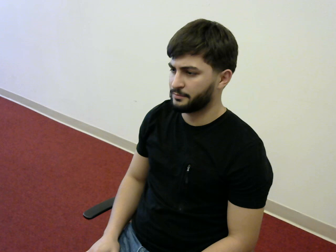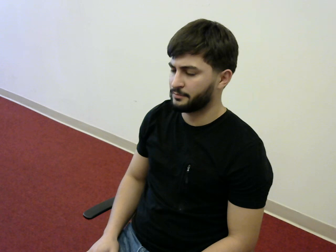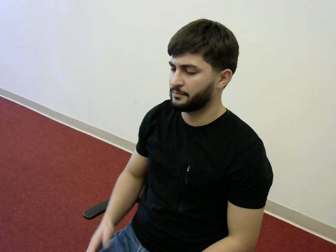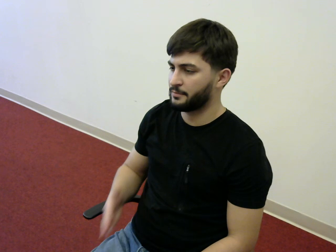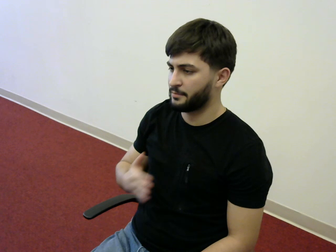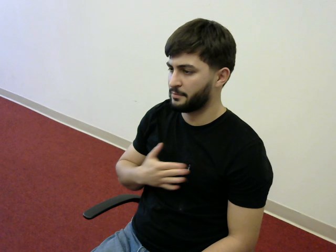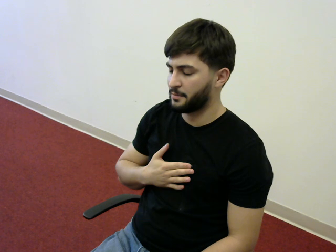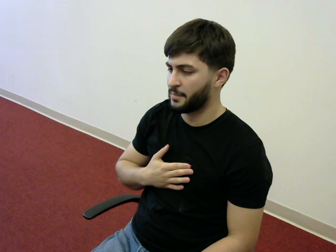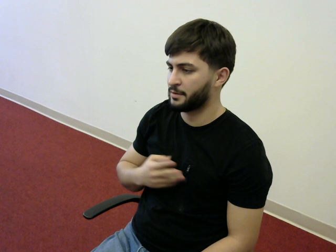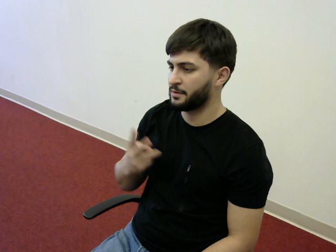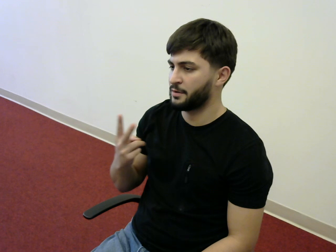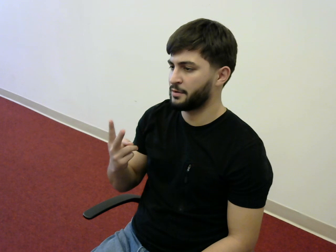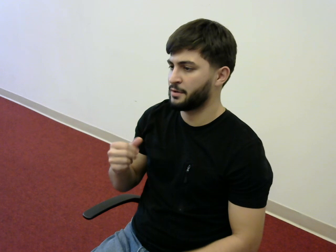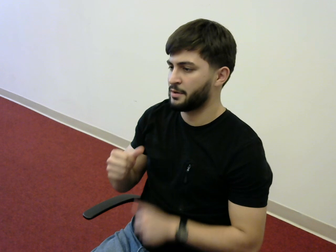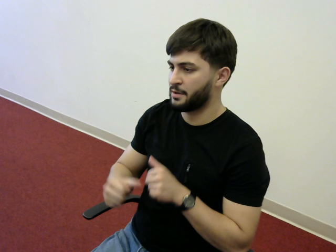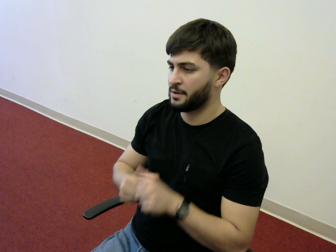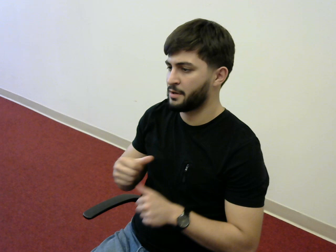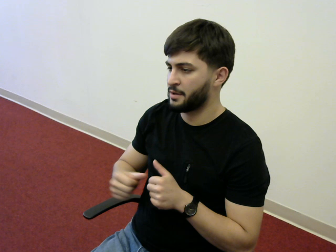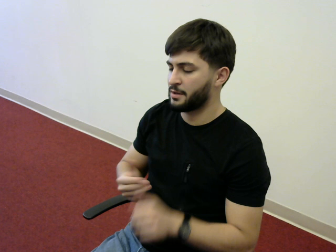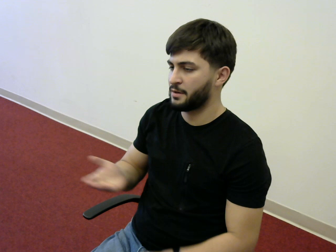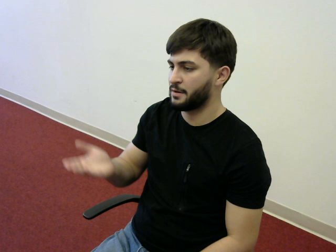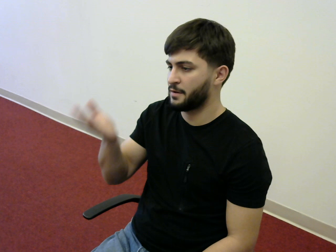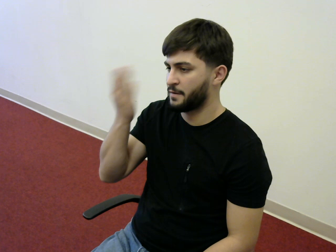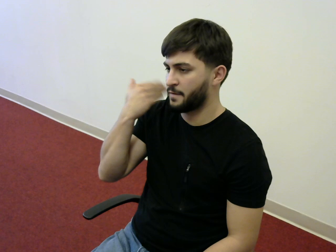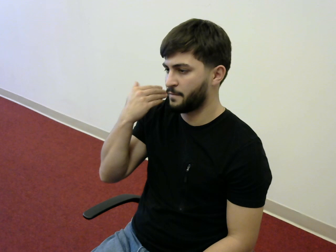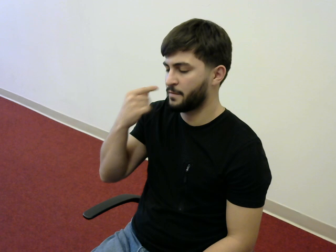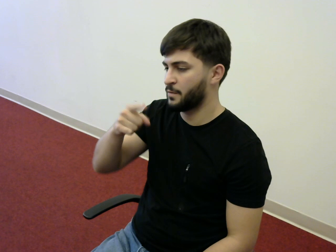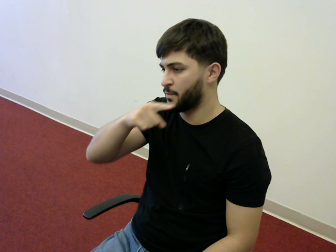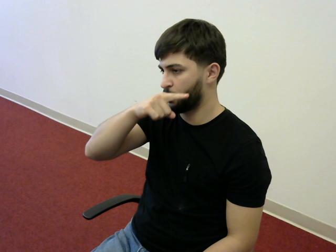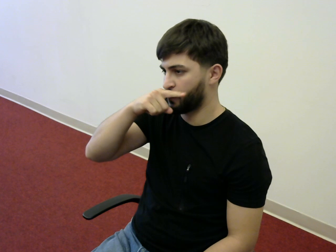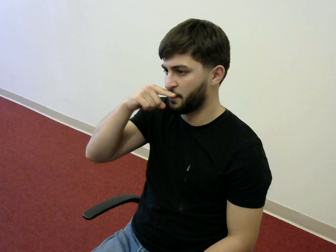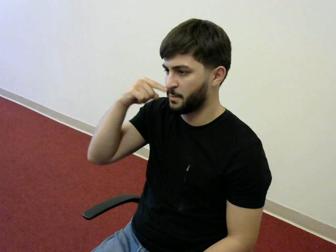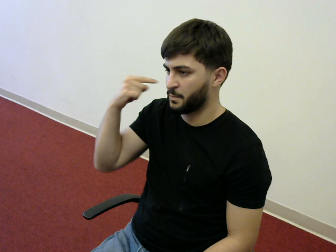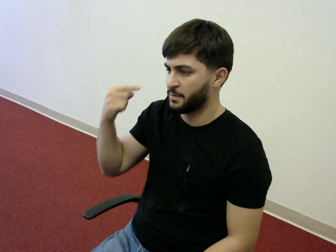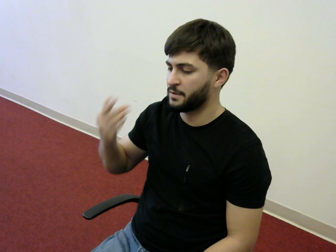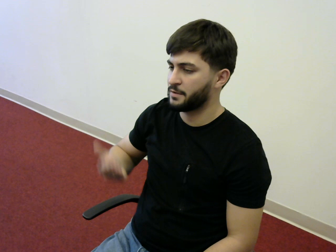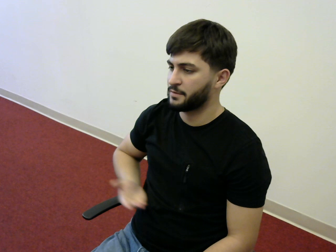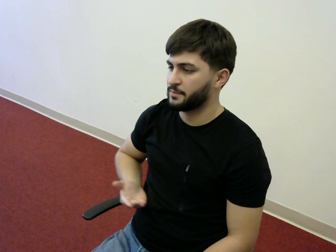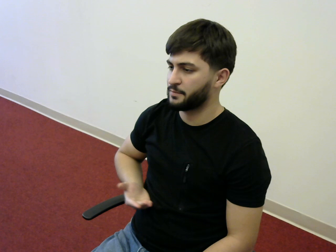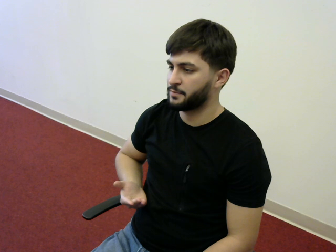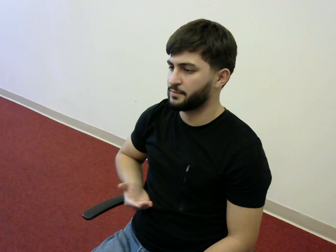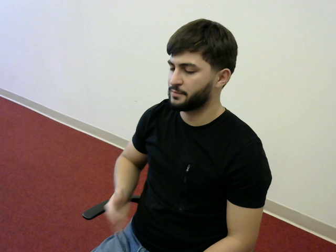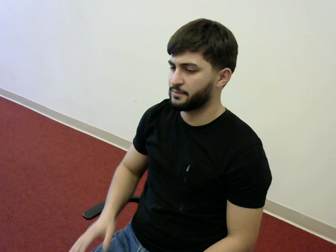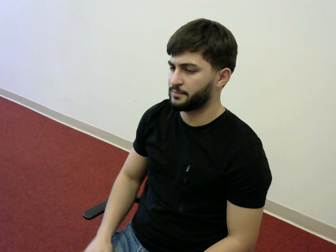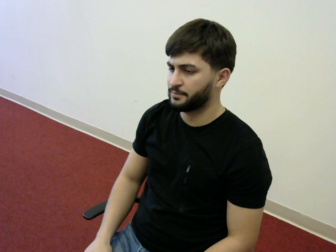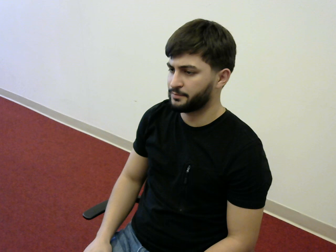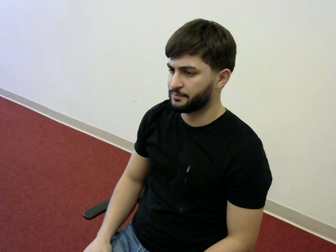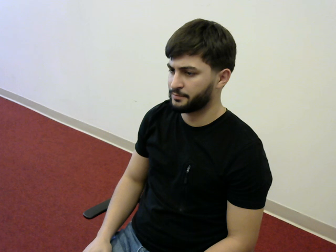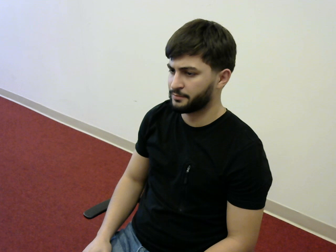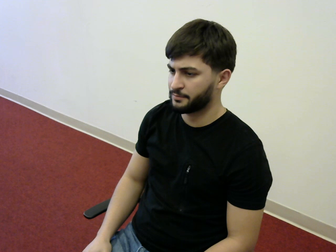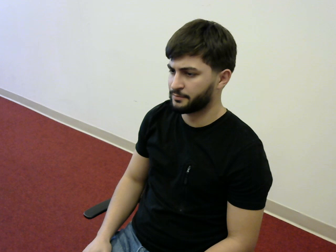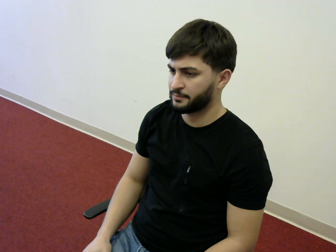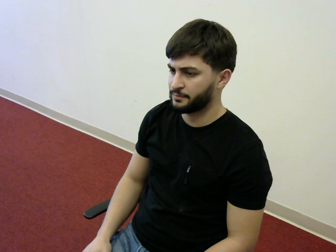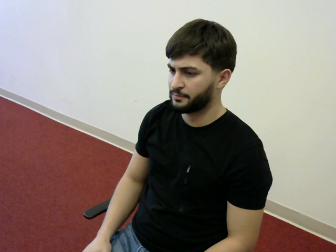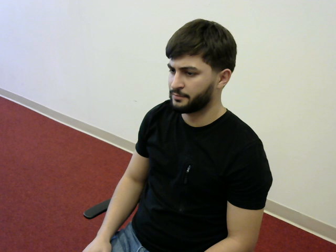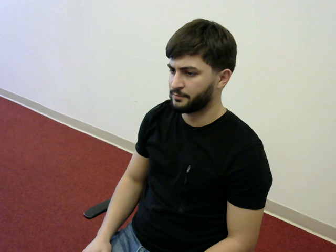Mən iki il öncə Rusiyada yaşayırdım